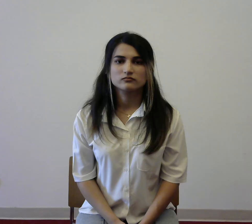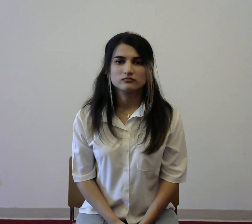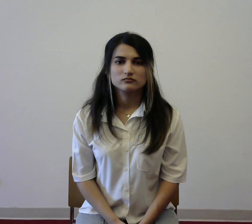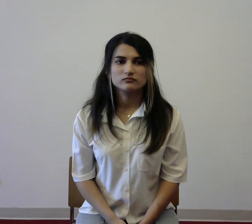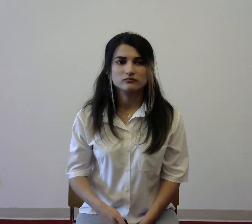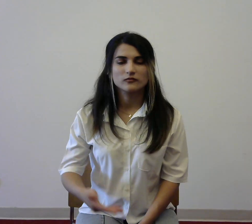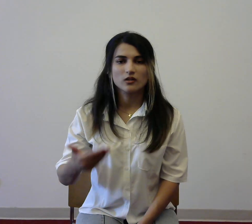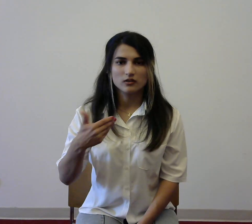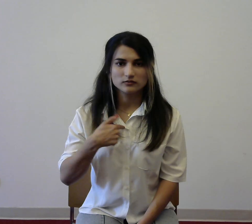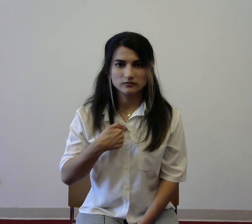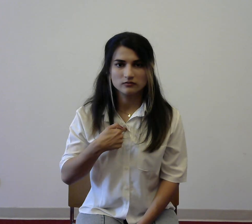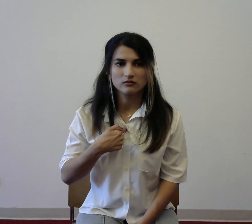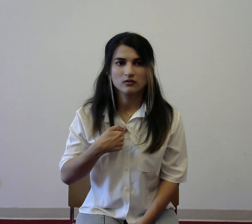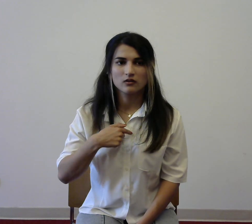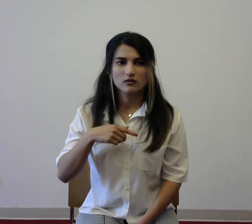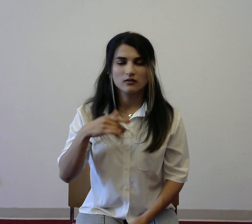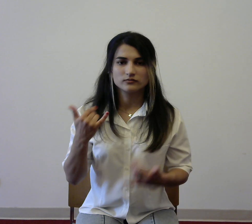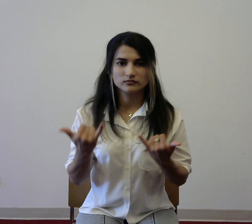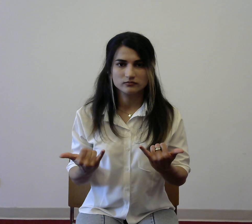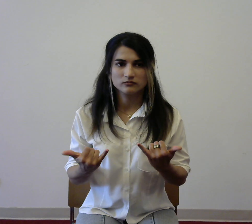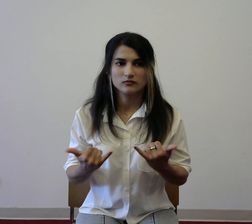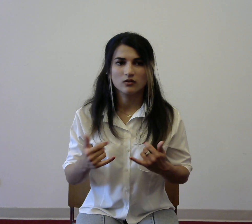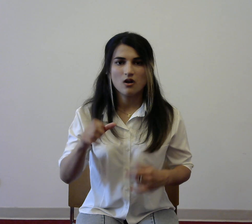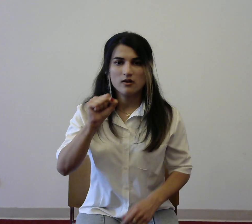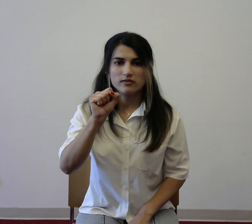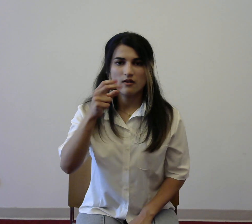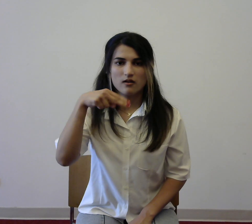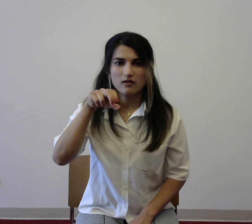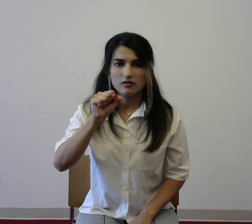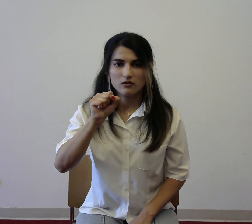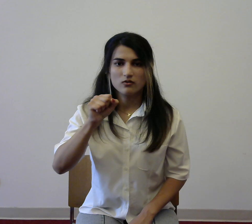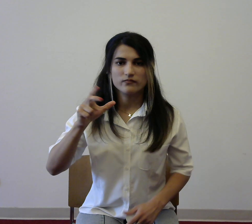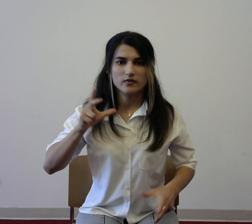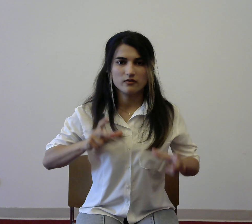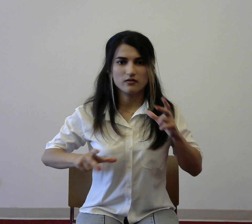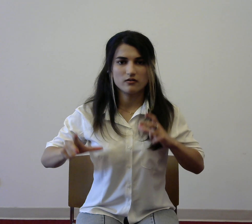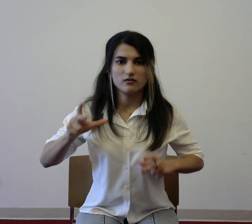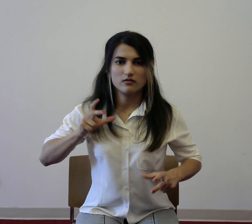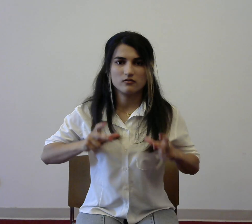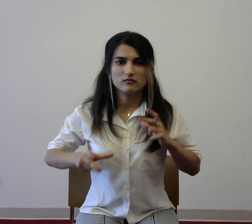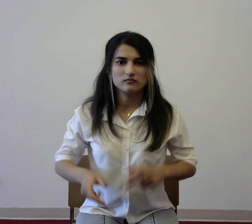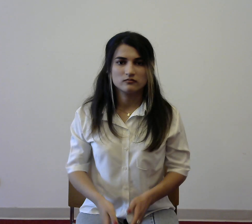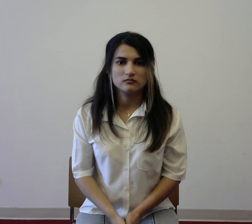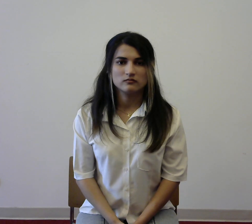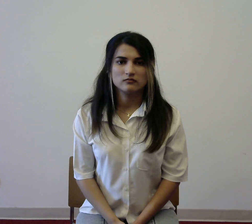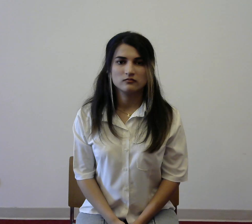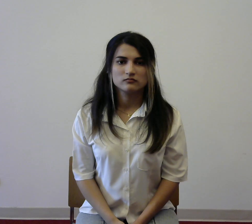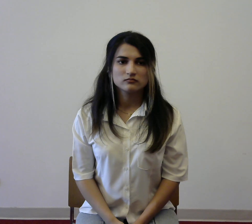Mən indi ADA universitetindəyəm